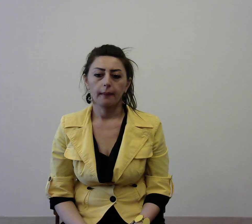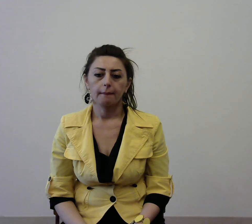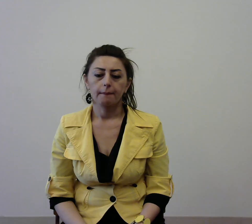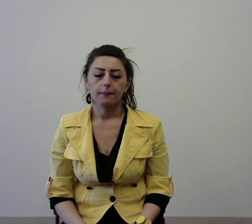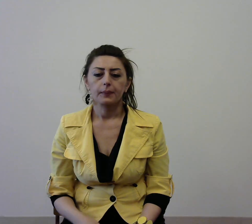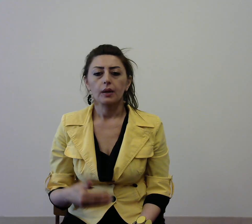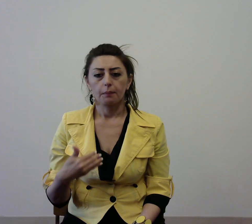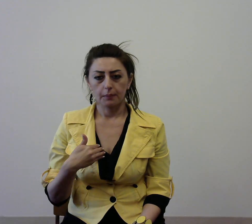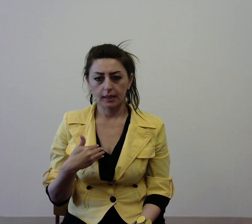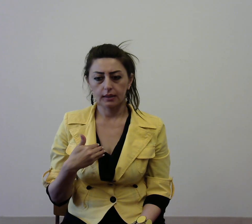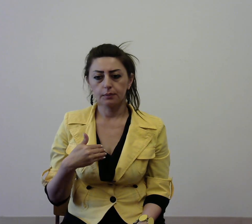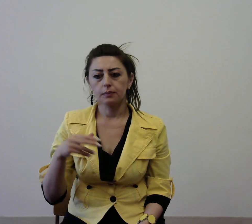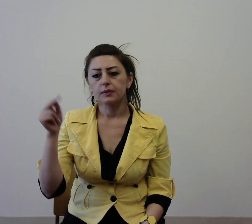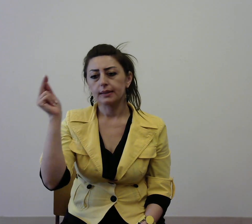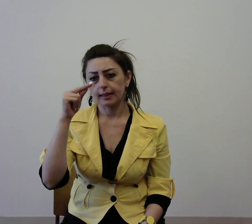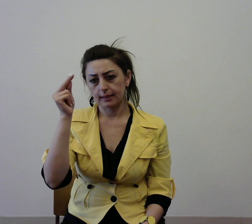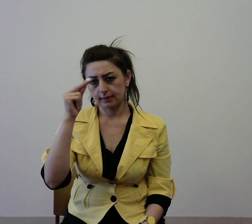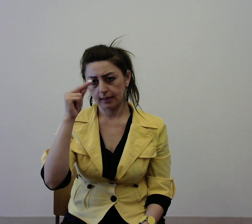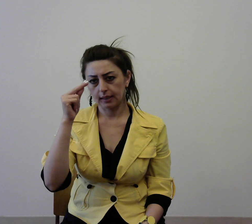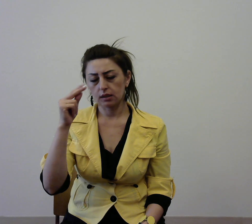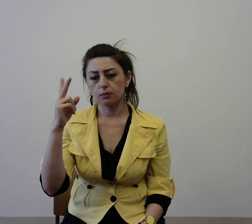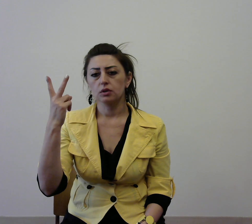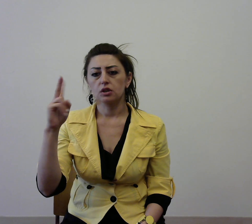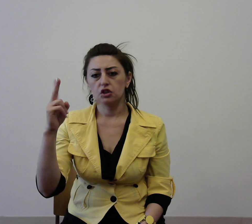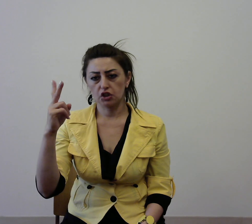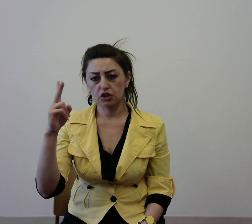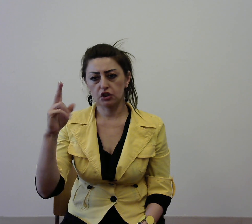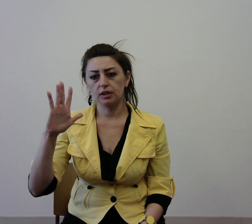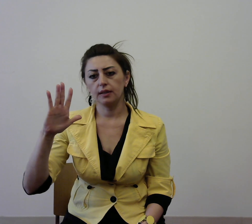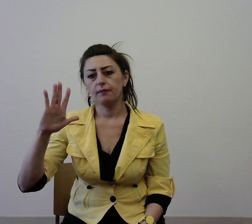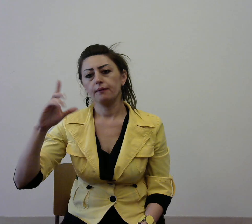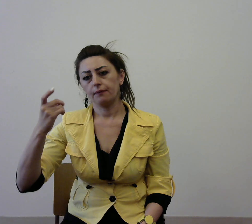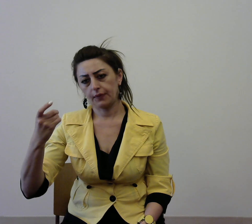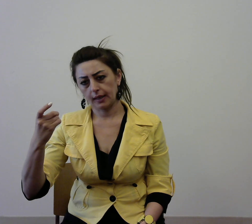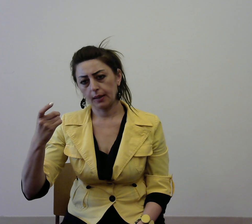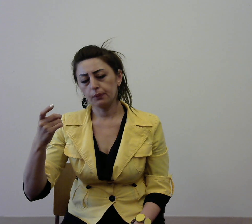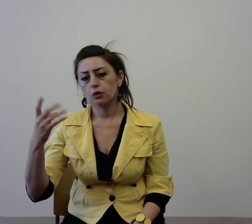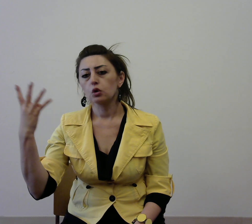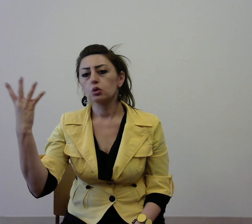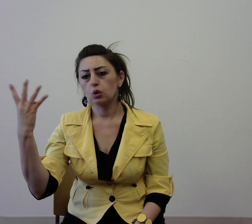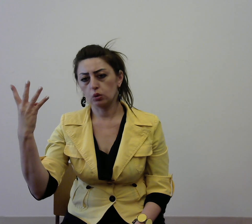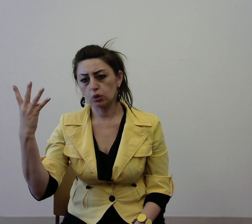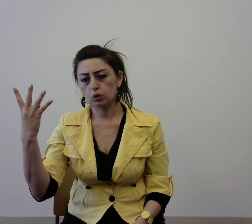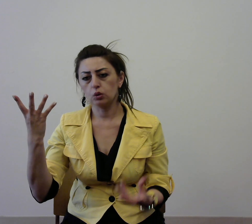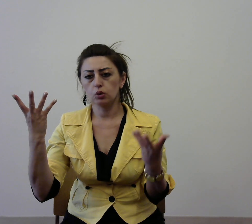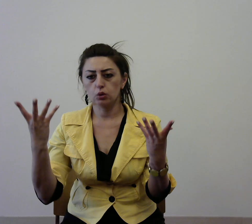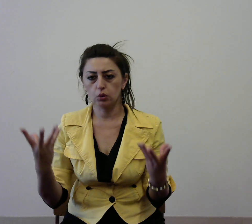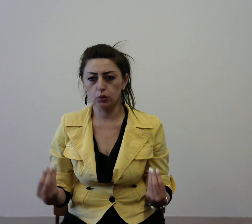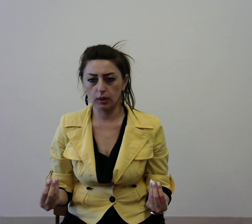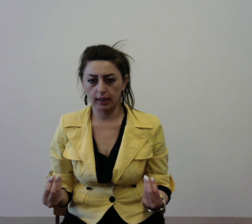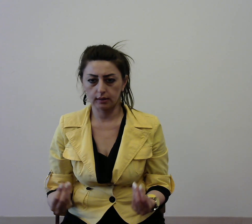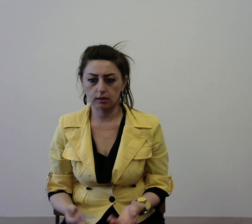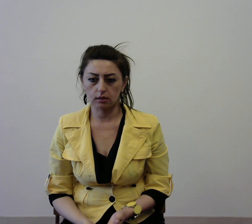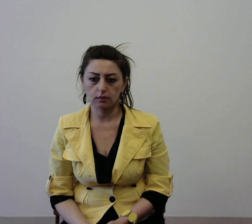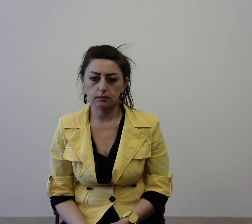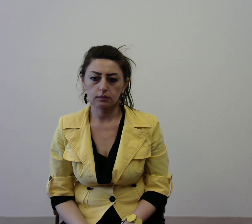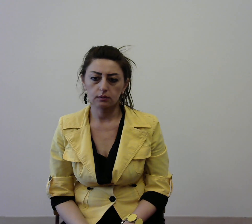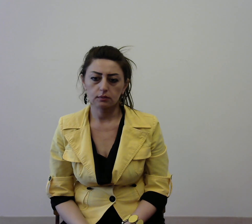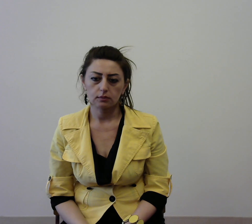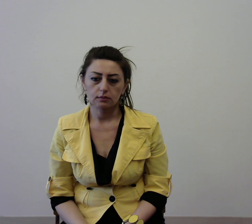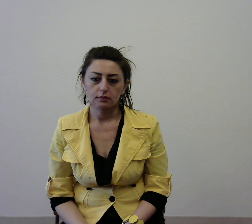Mənim dərslərim 2-ci və 4-cü günlərdir